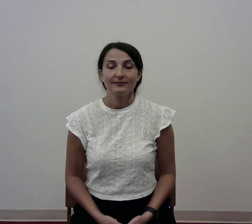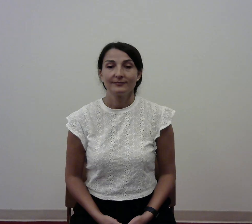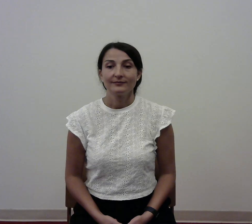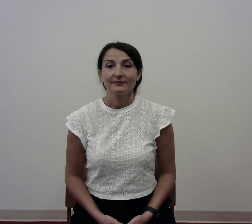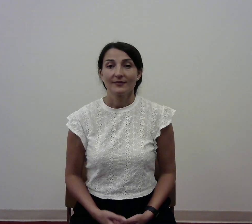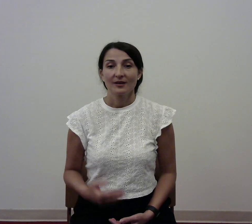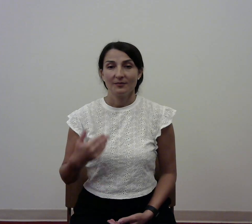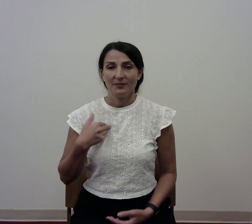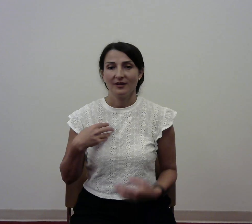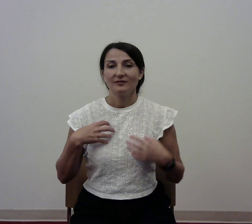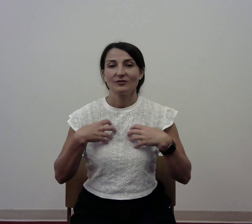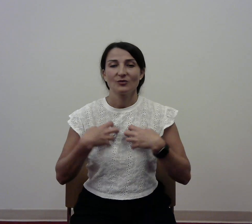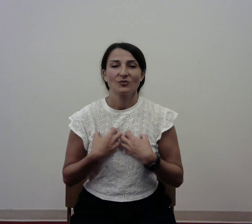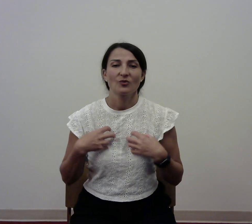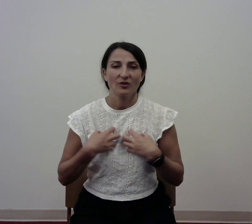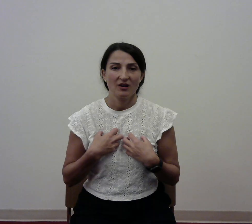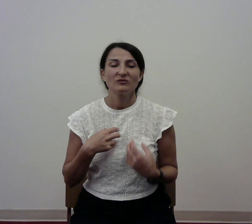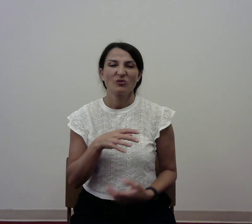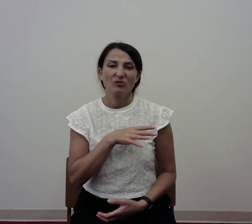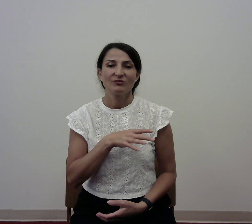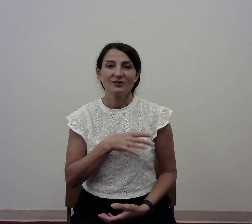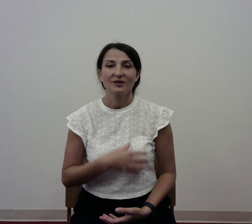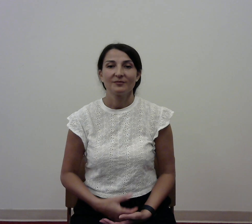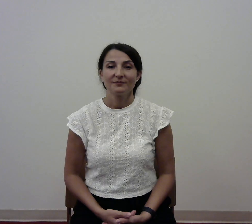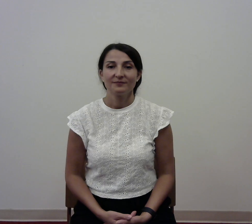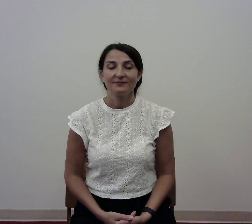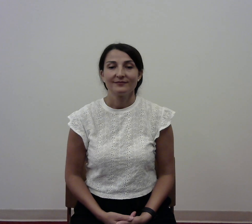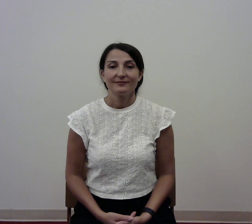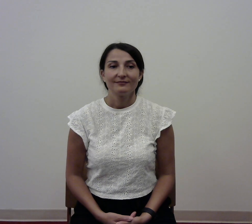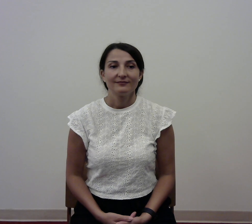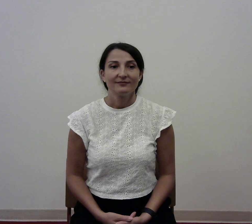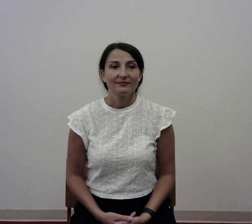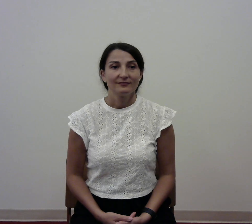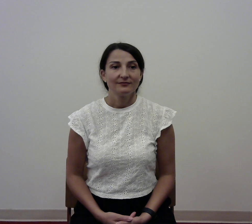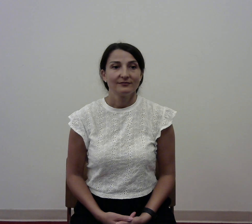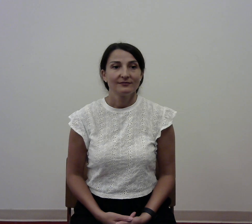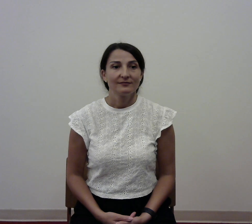Mən zökəm olmuşam